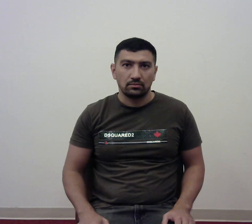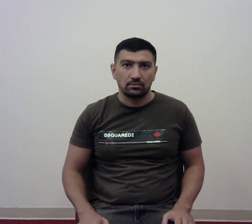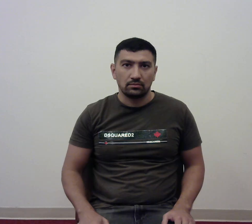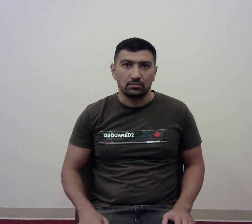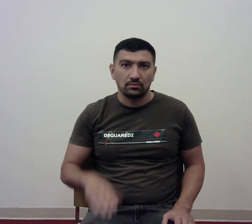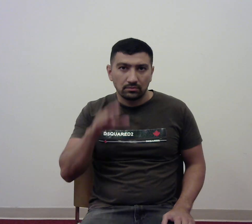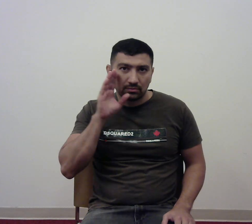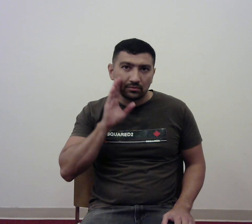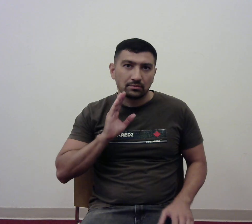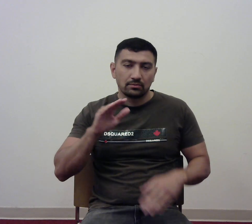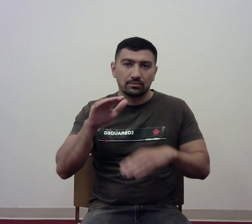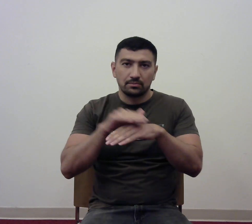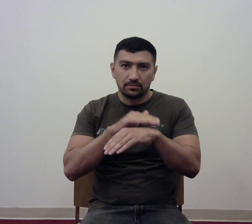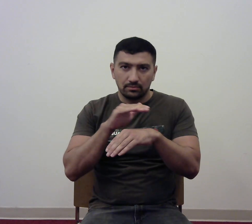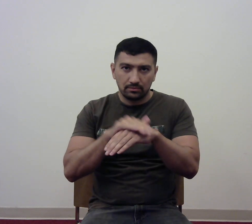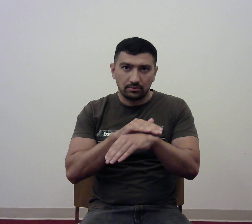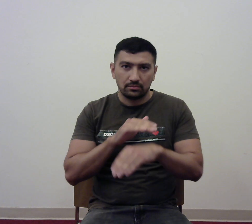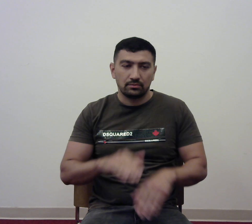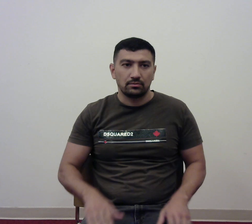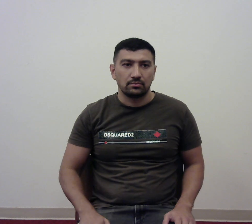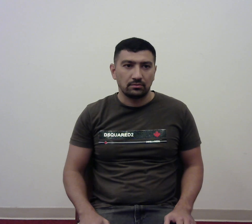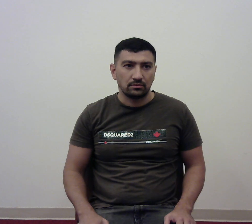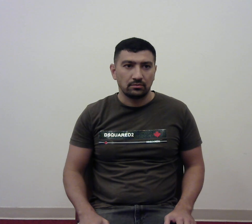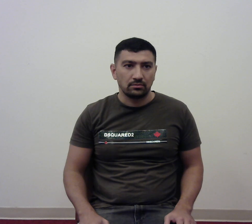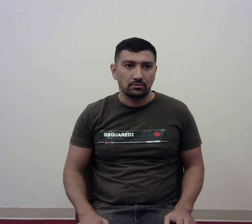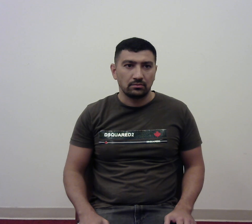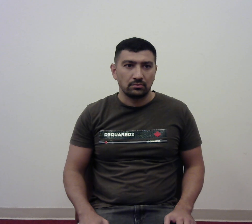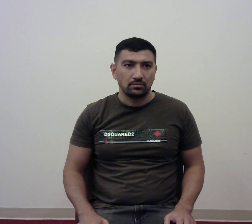Sabahınız xeyir